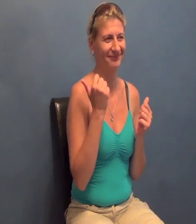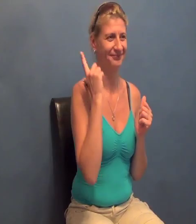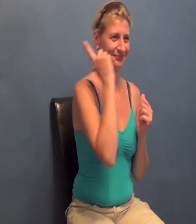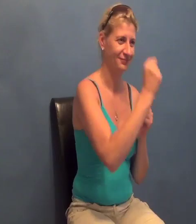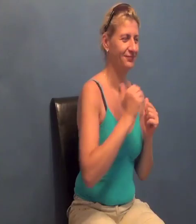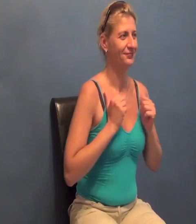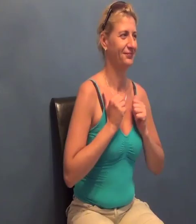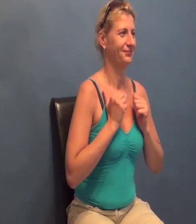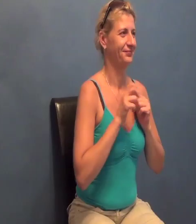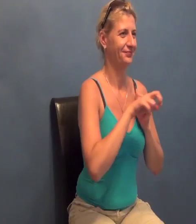Idzie, idzie.